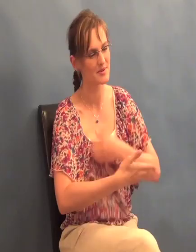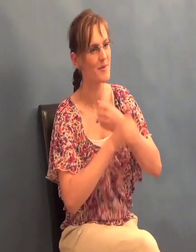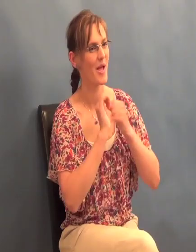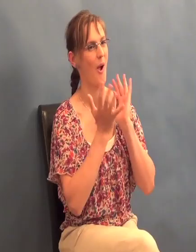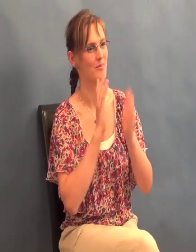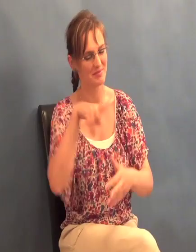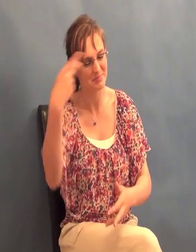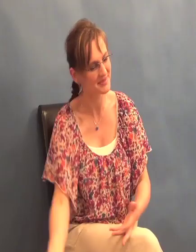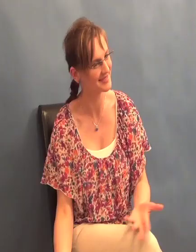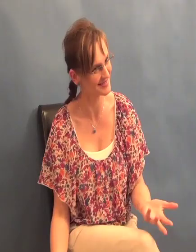Kot spadł.